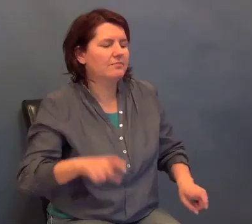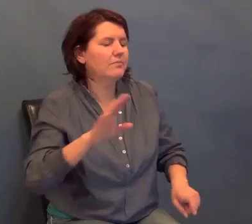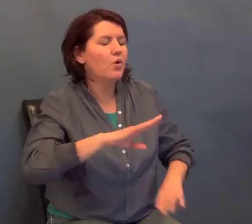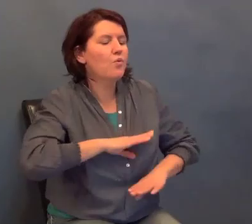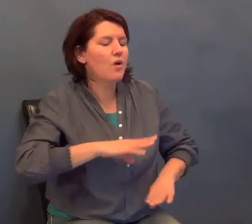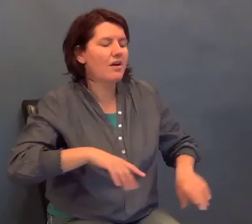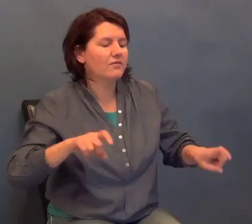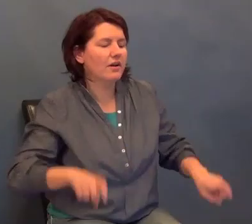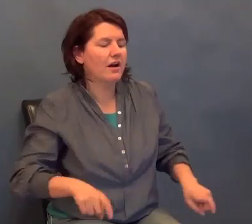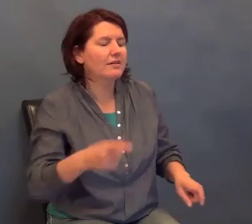Nie, siedzenie na ławce.